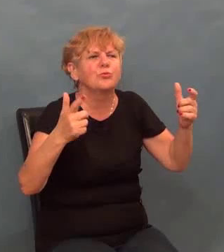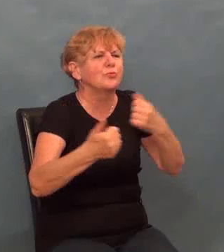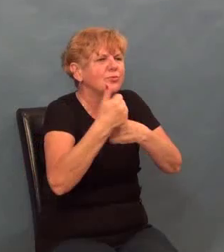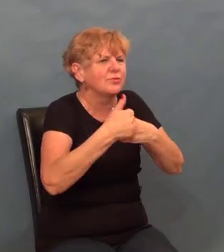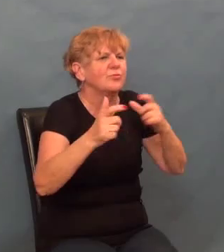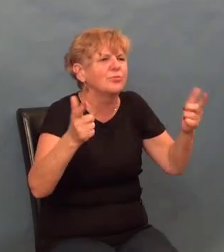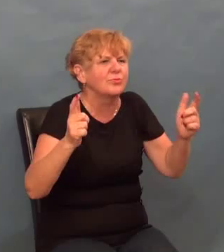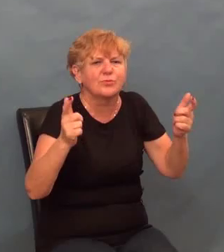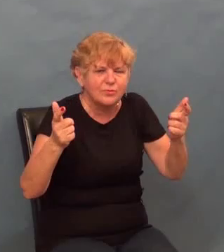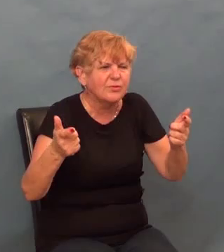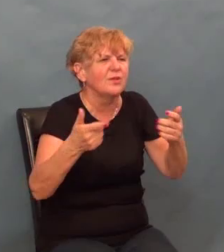Jaki powód?